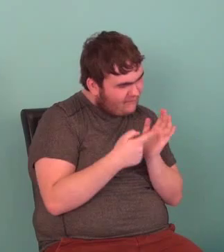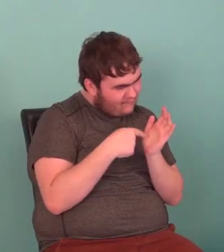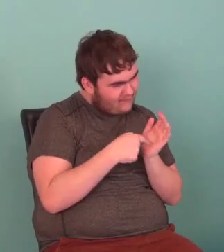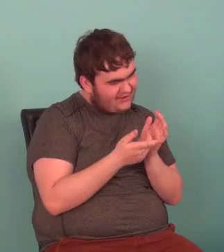Właśnie.